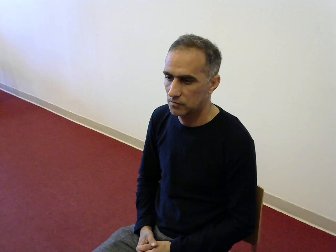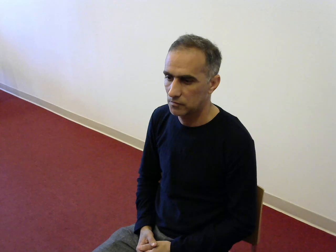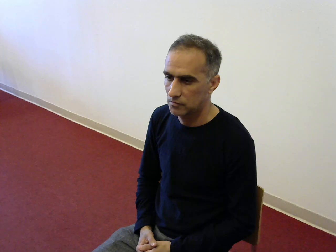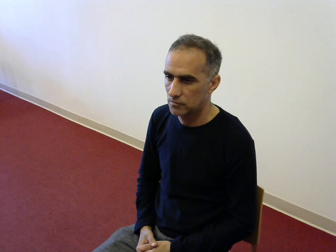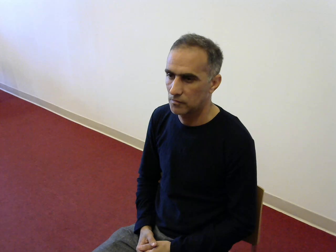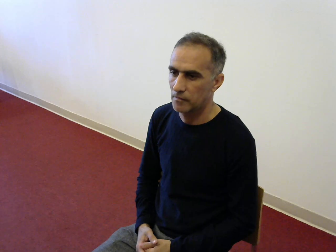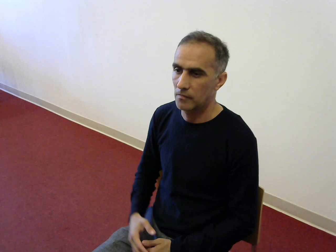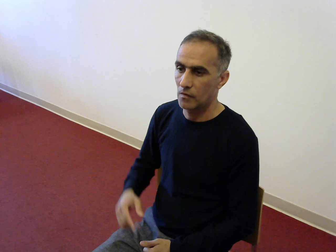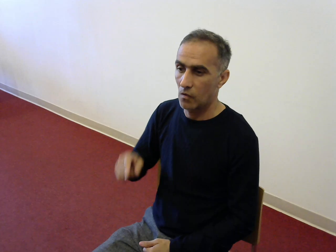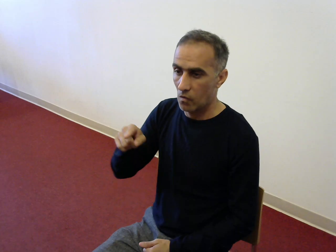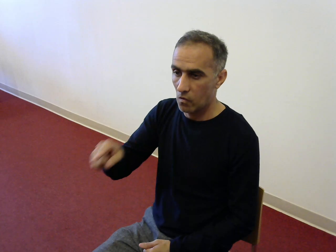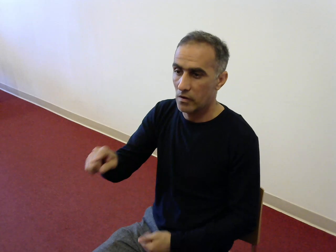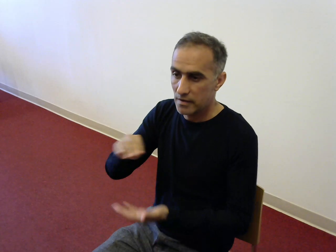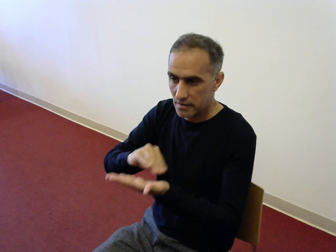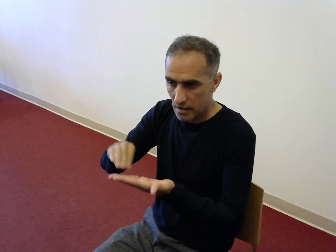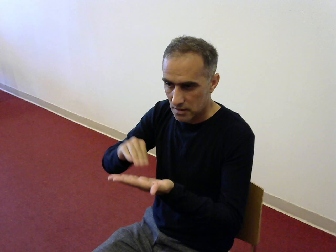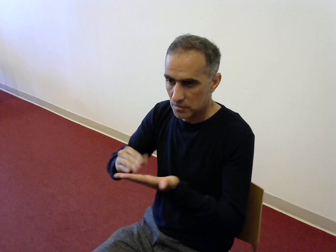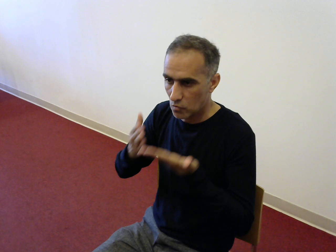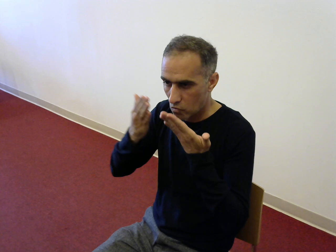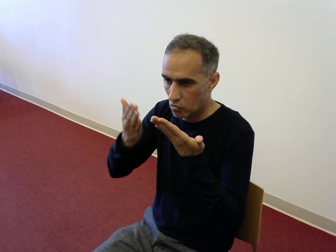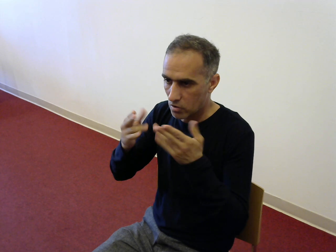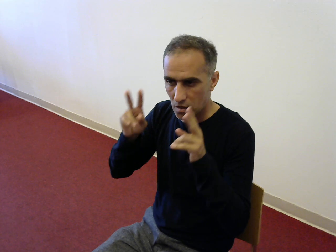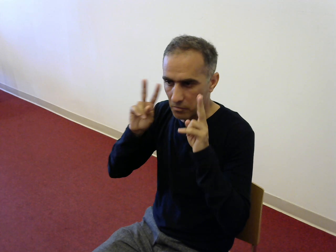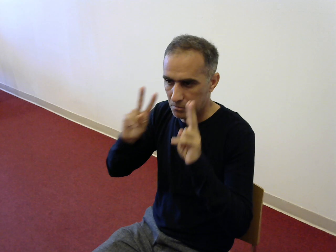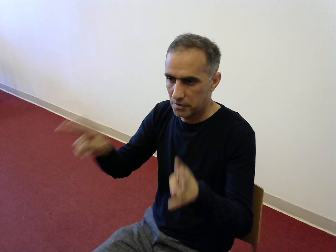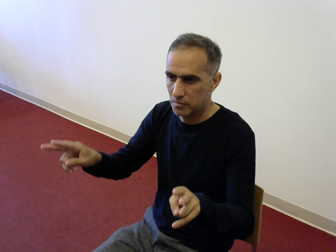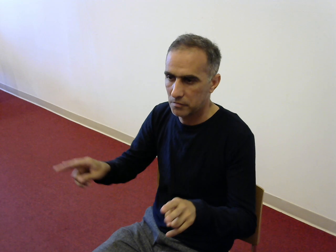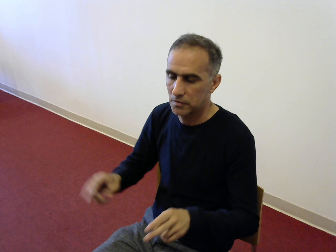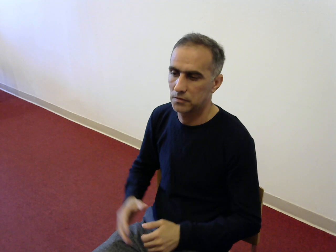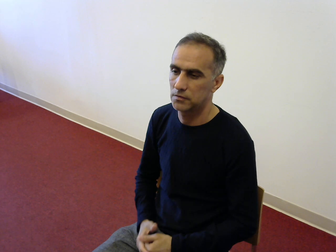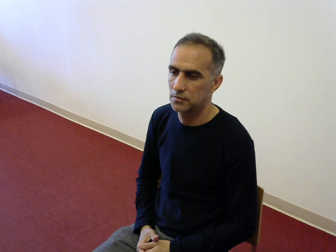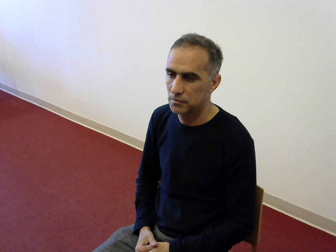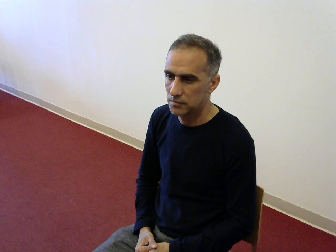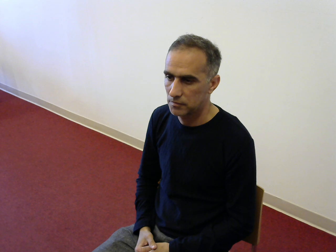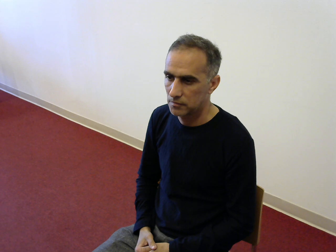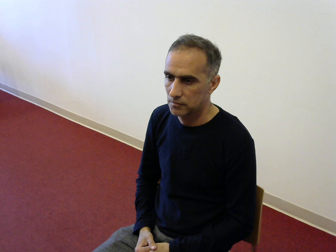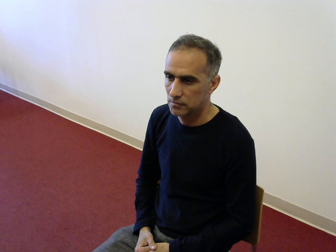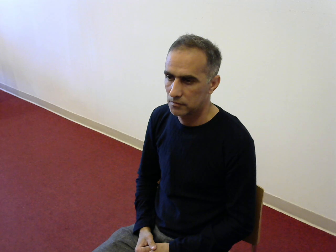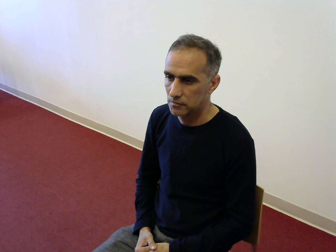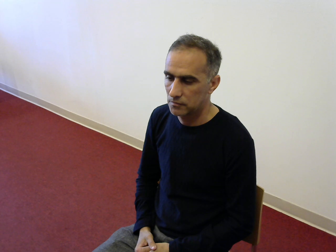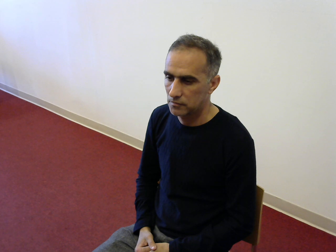O yazıb-oxuya bilmir